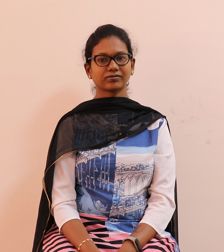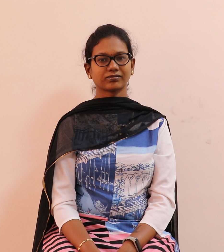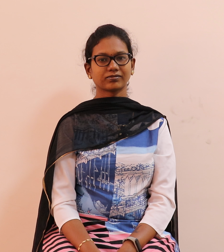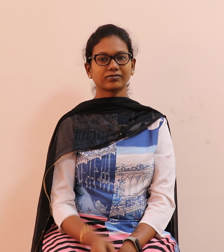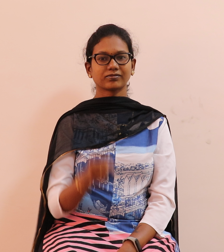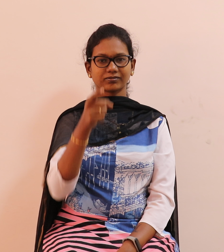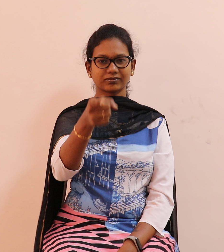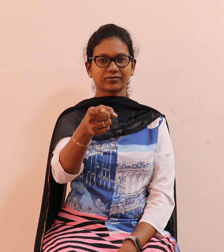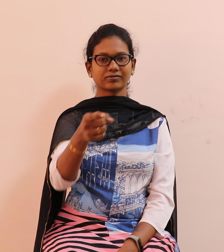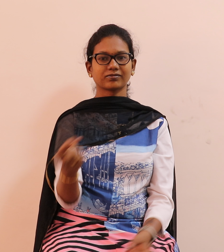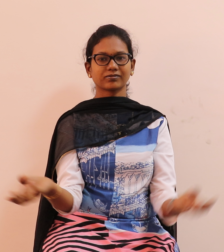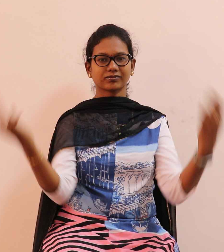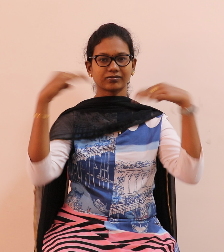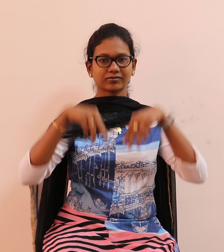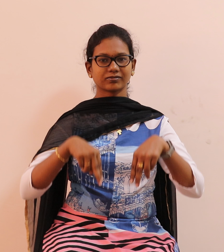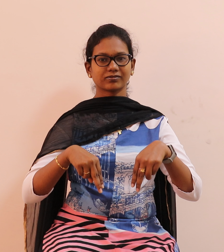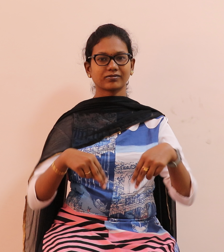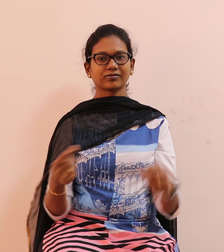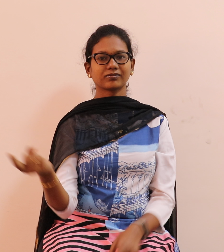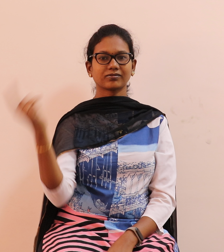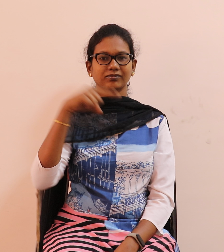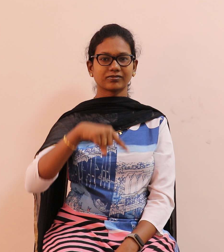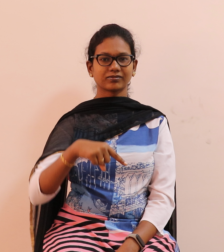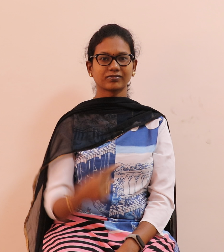can you repeat that please